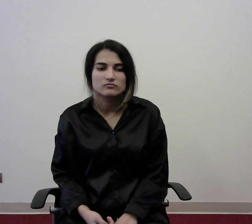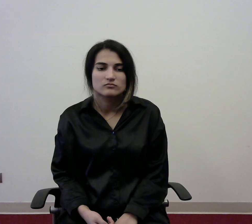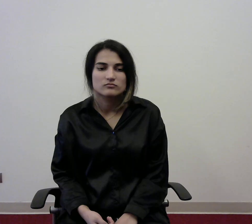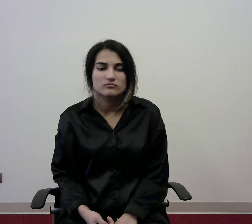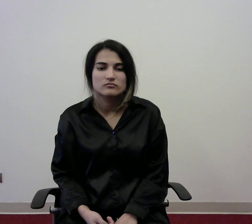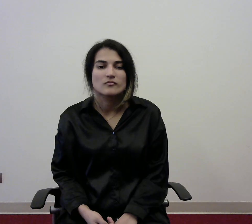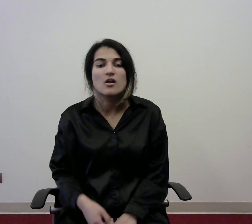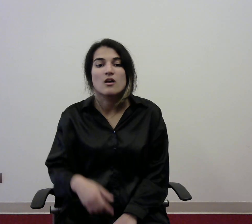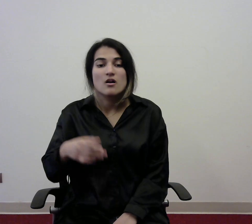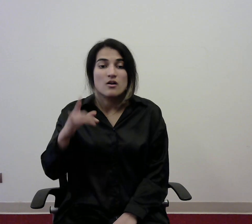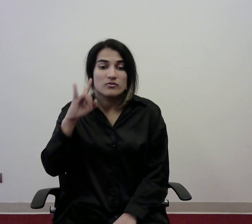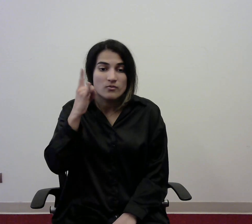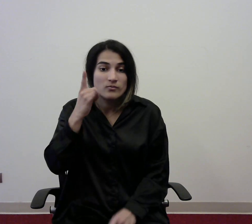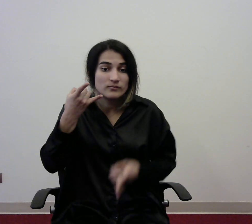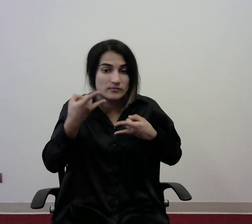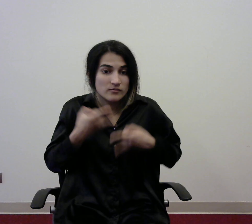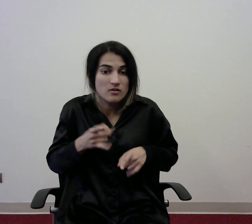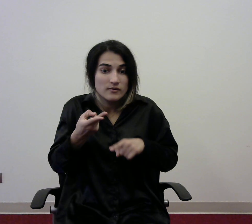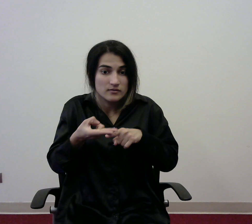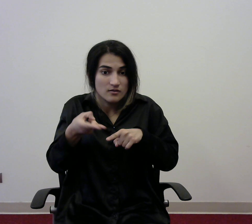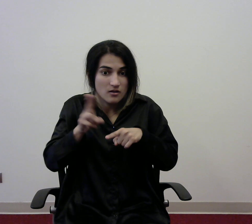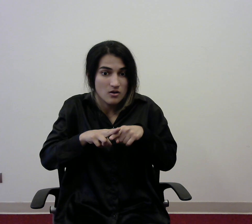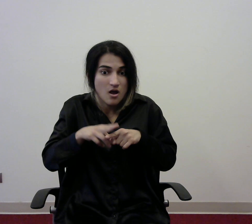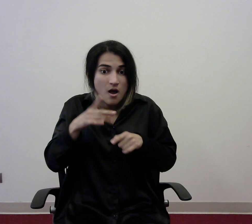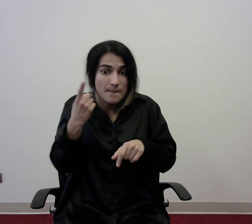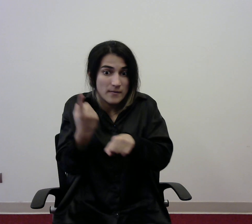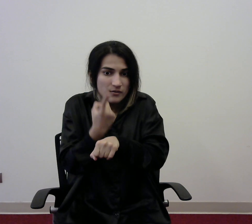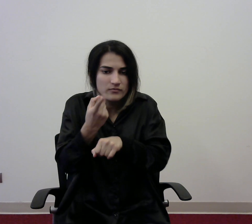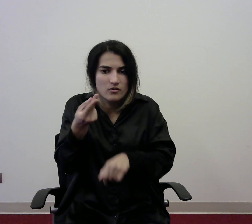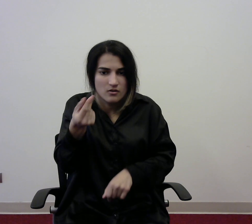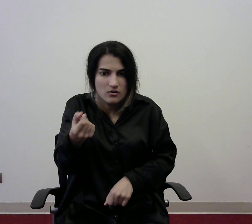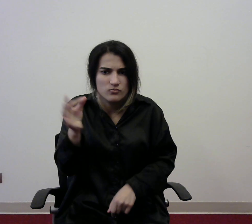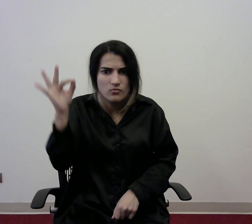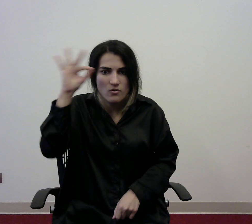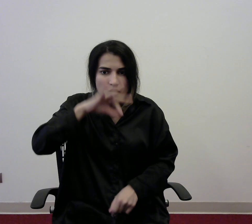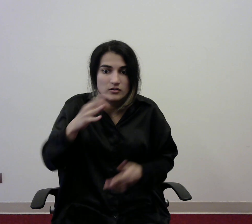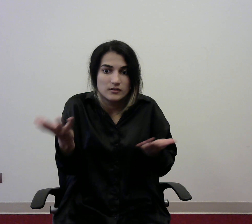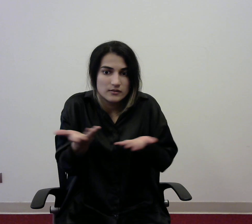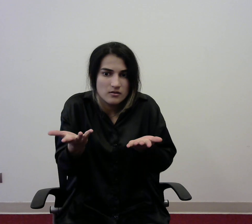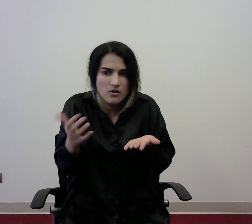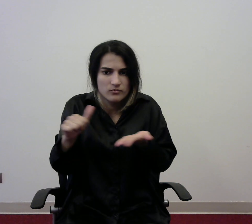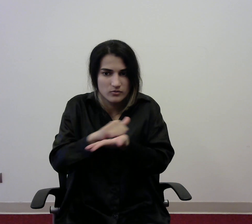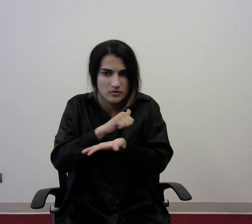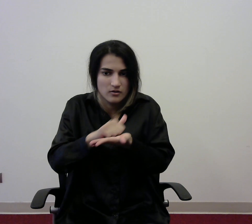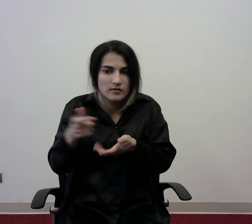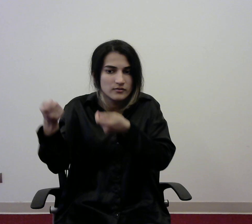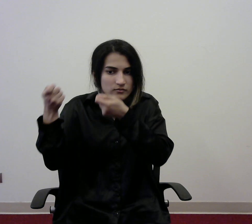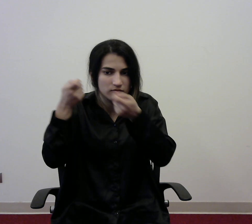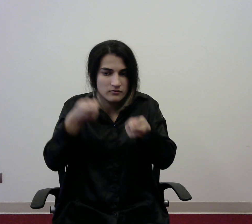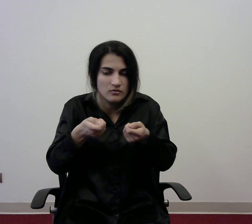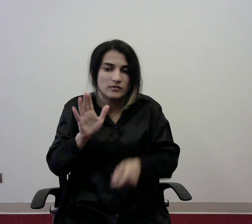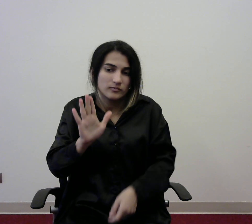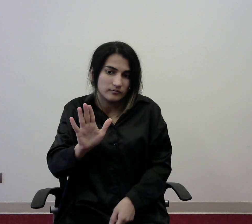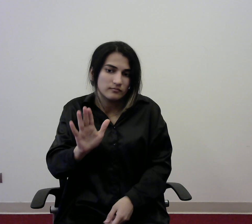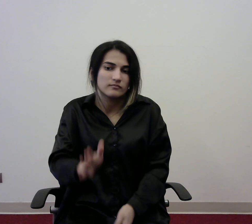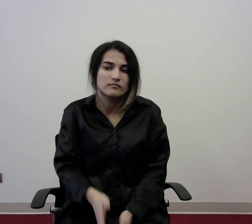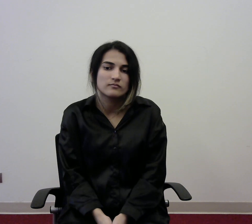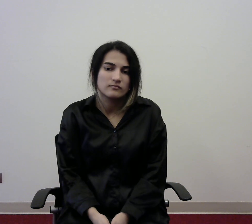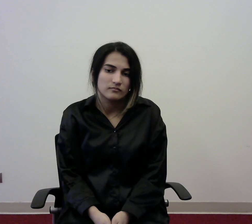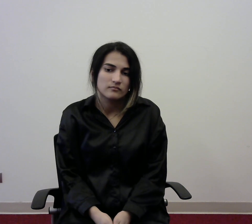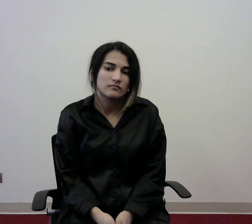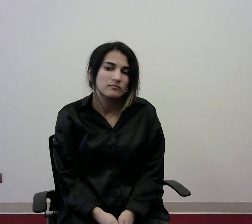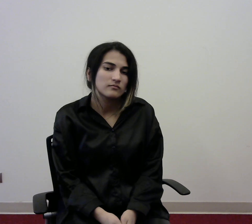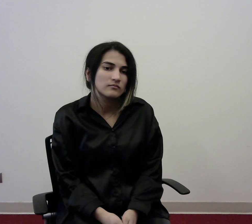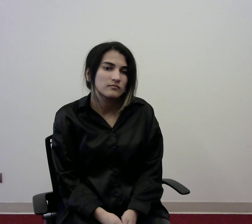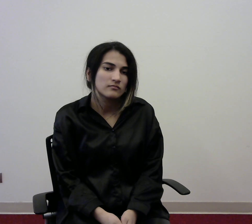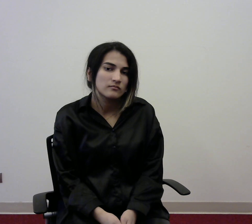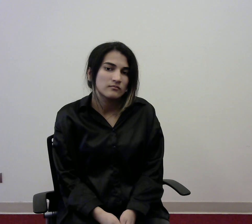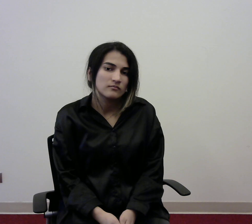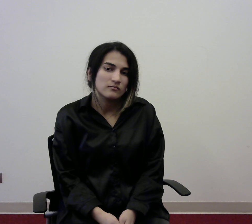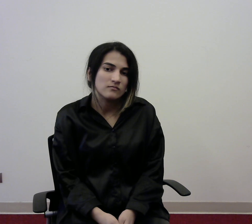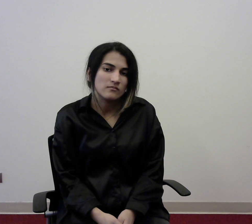Uşağın doğulmasına görə birdəfəlik müavinət üçün hansı sənədləri gətirməliyəm?